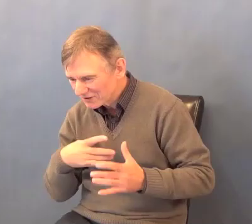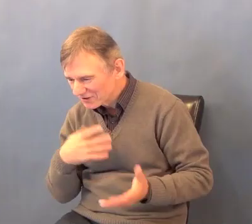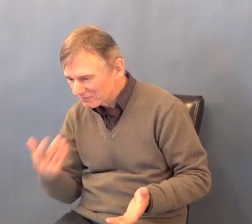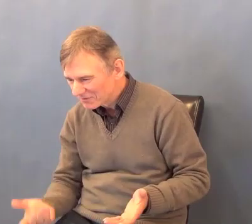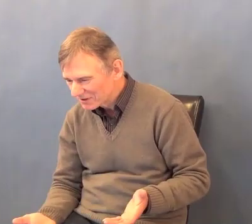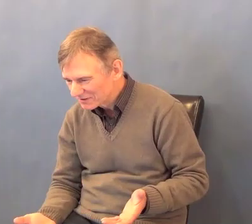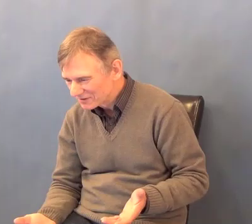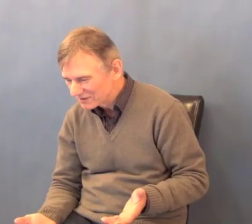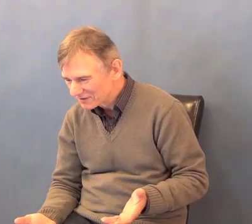Nie ma wolnego.